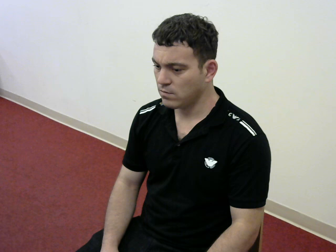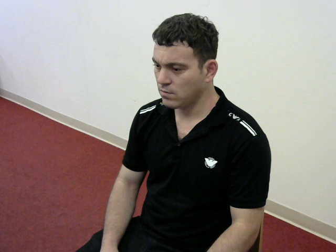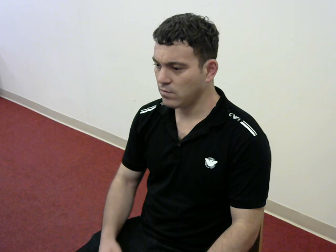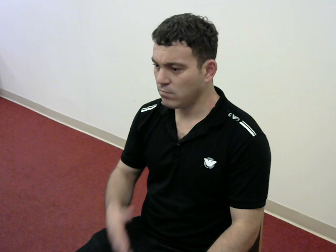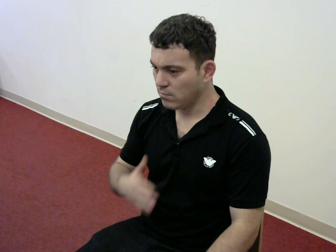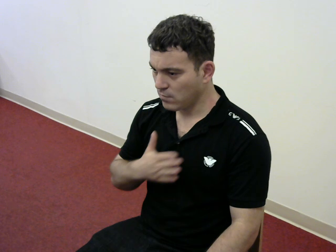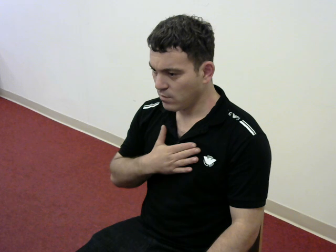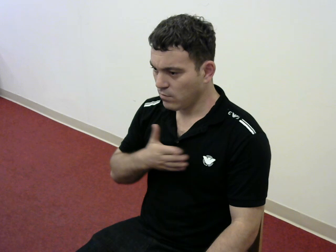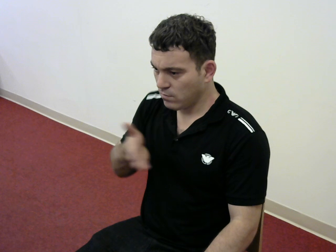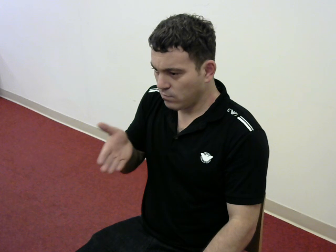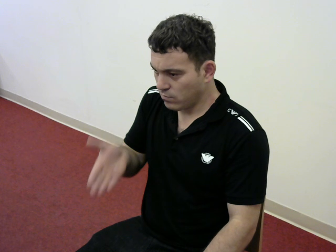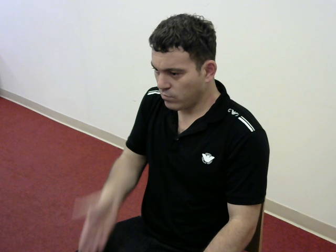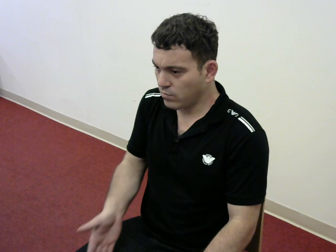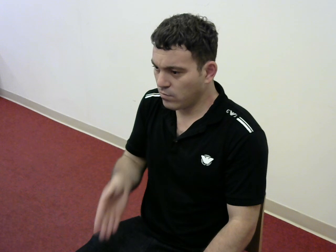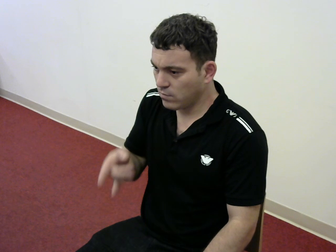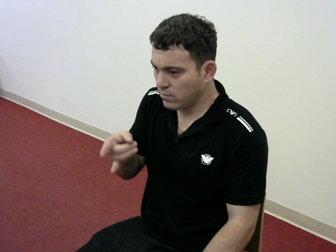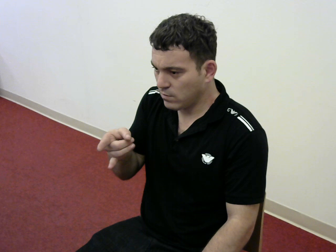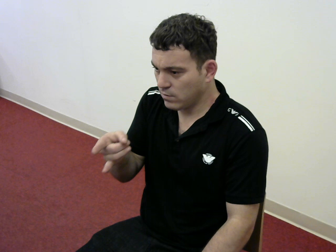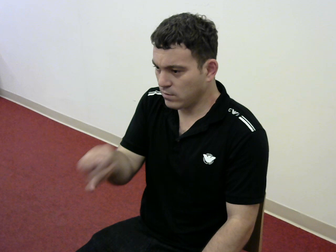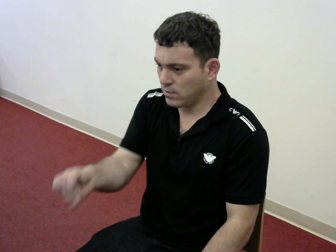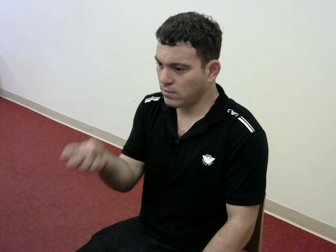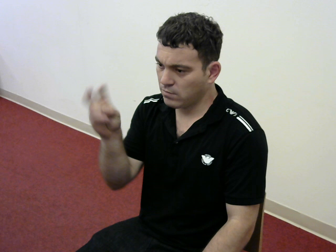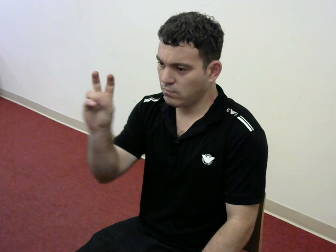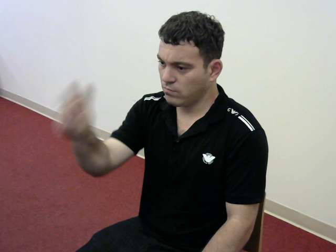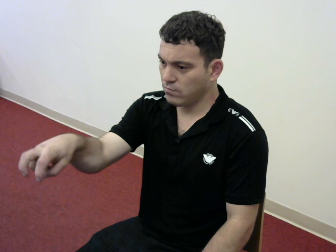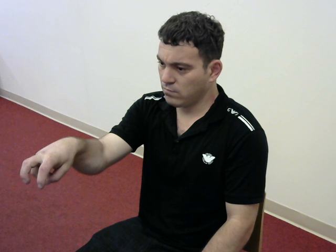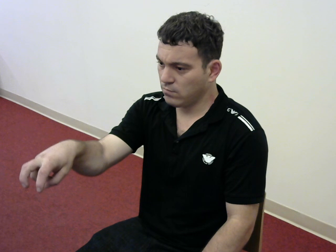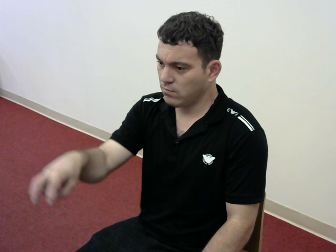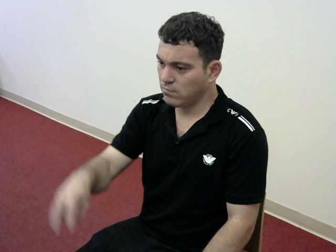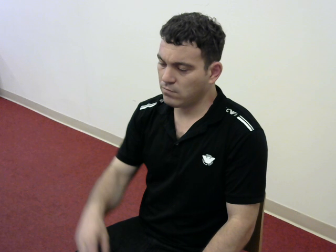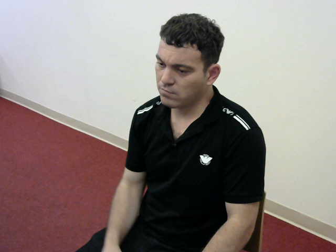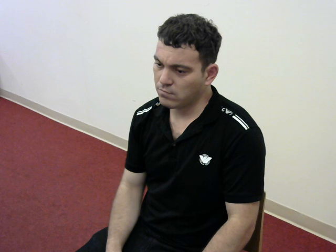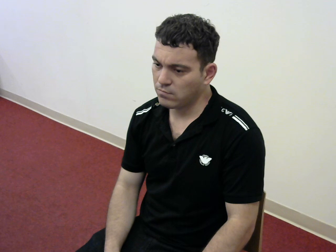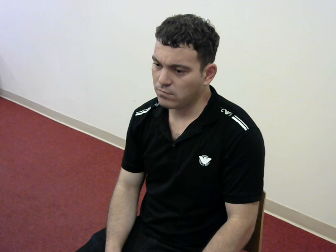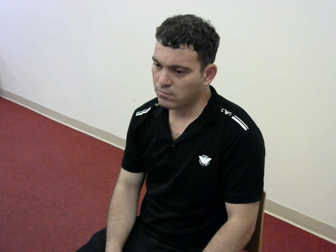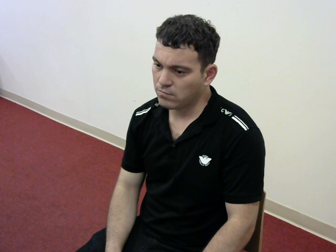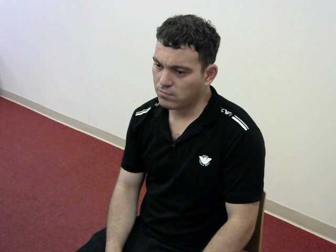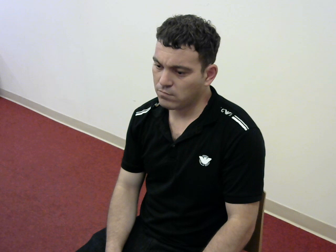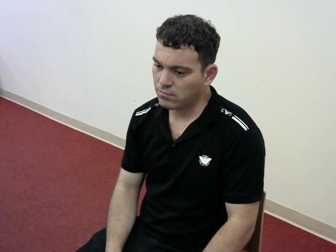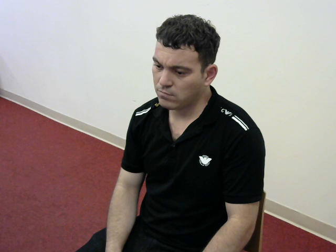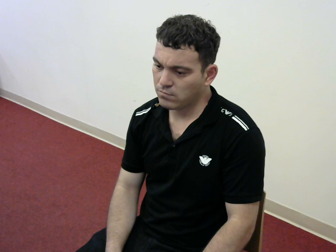Mən bura taksidə gəldim